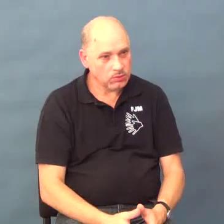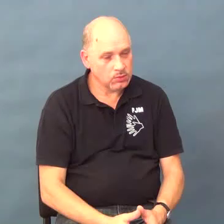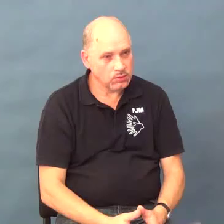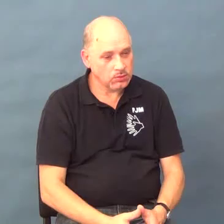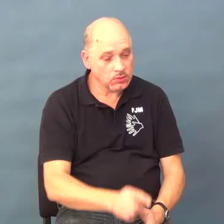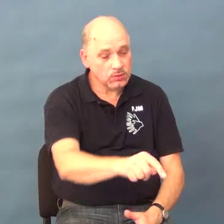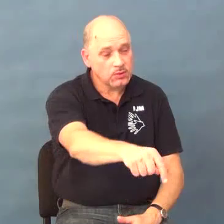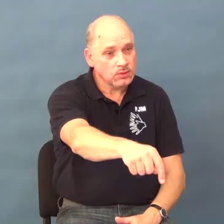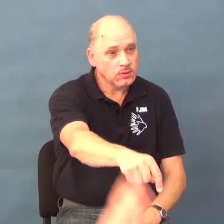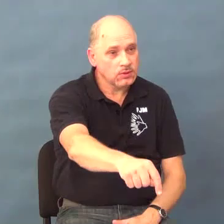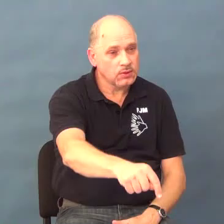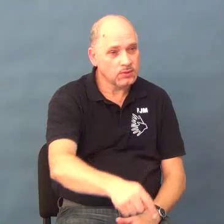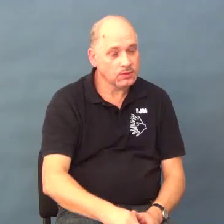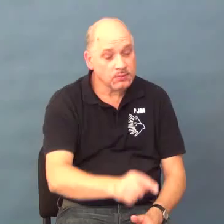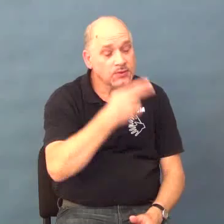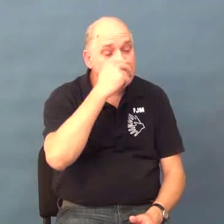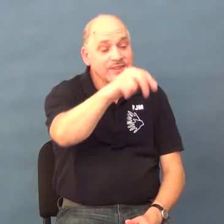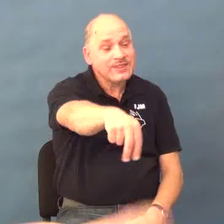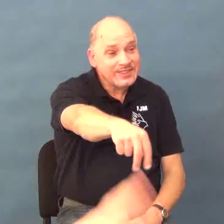Tam, patrz tam.